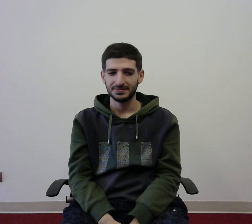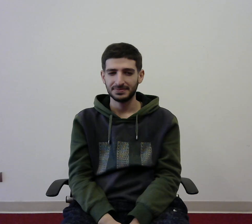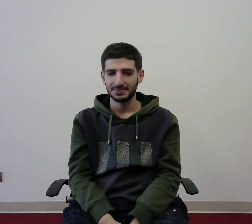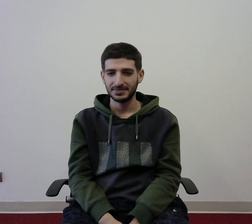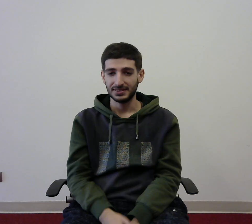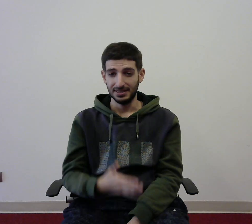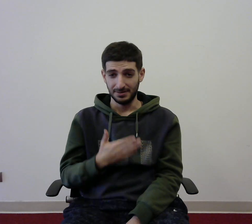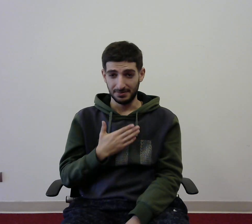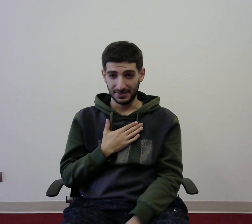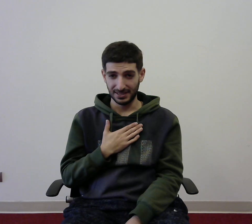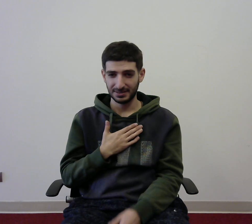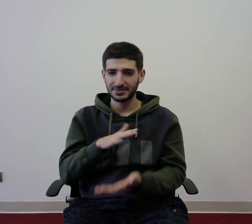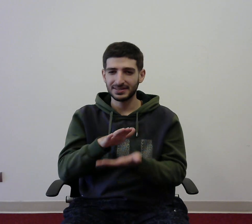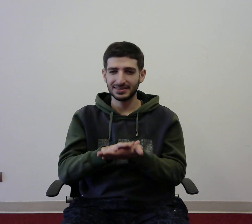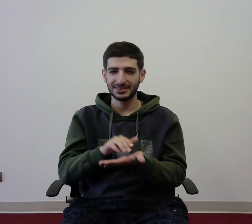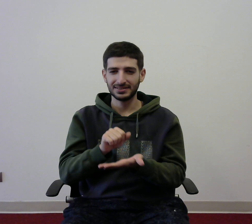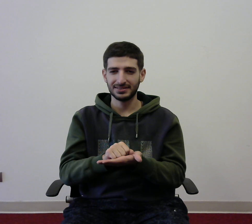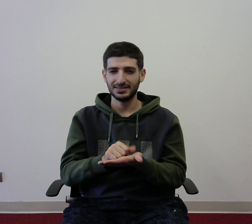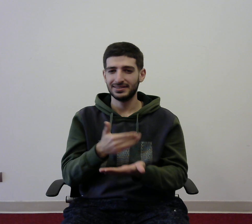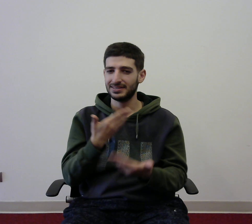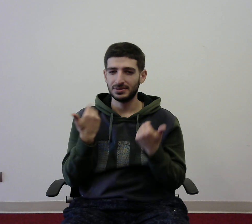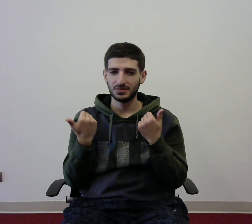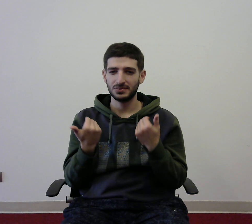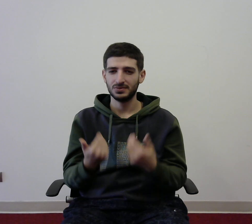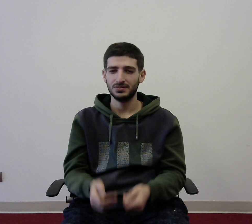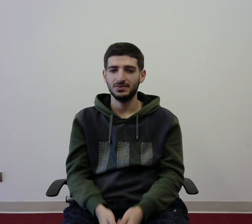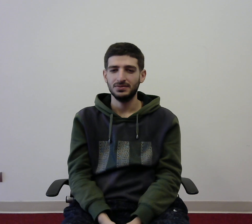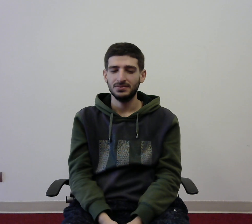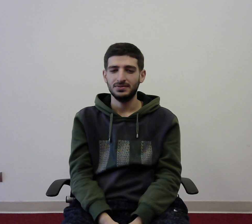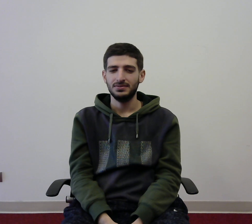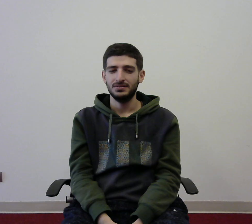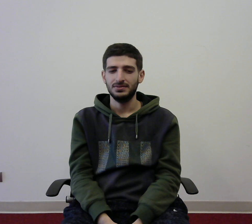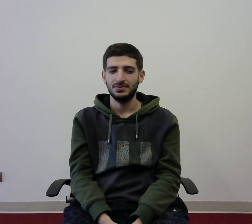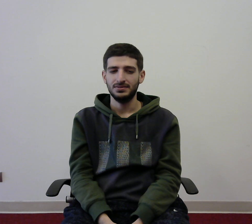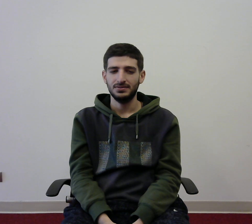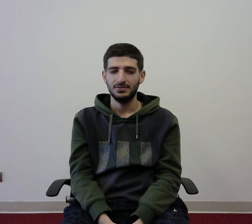Mənim ləqəbim yoxdur